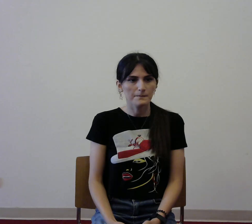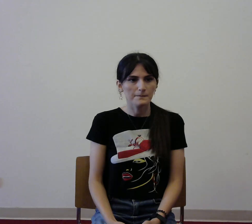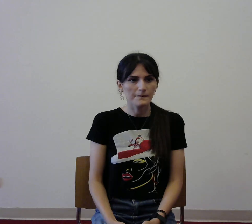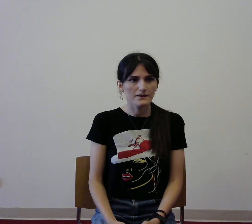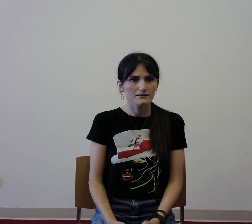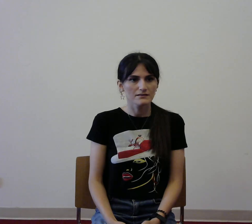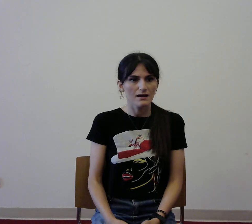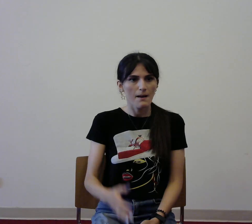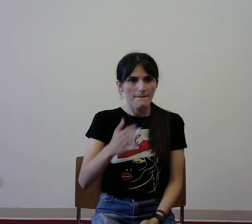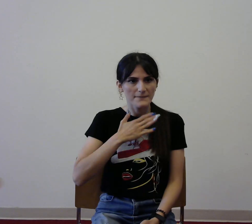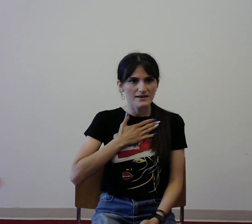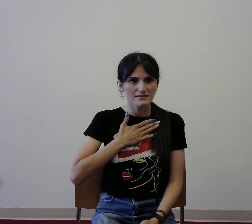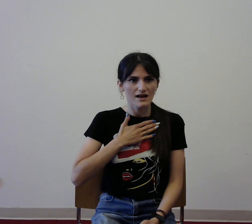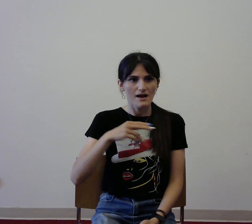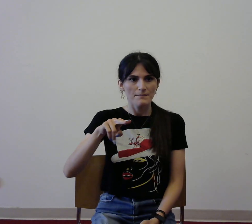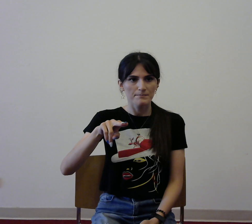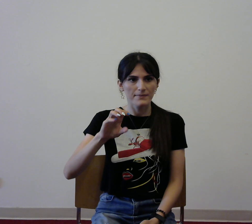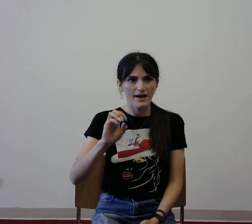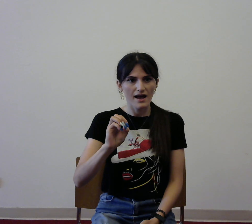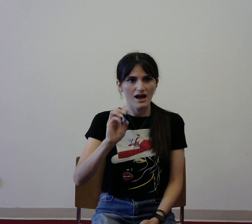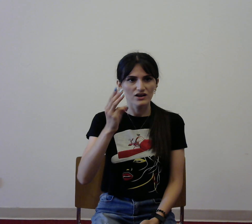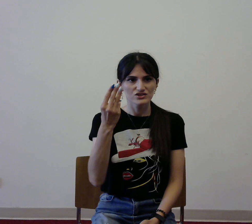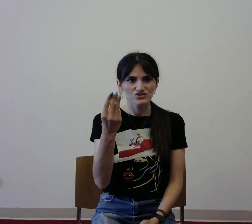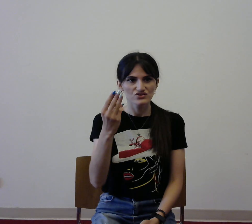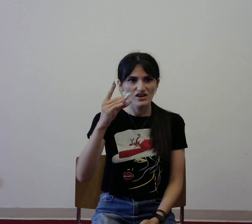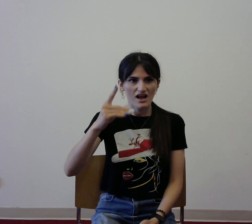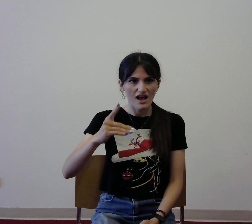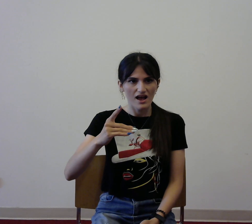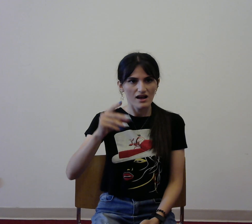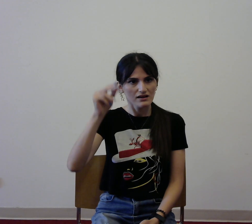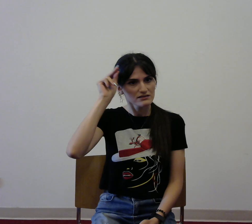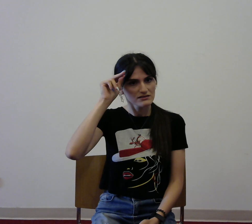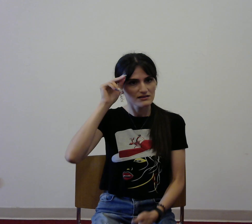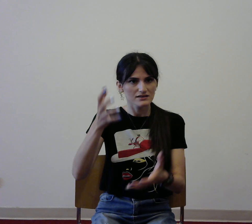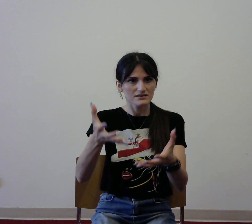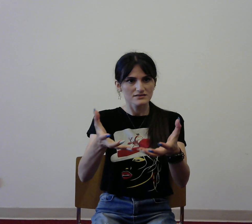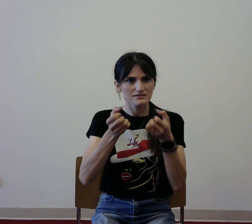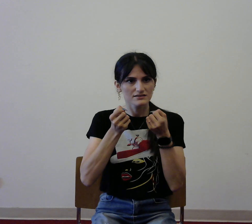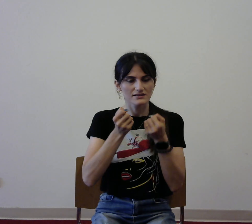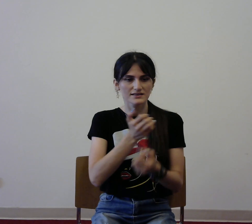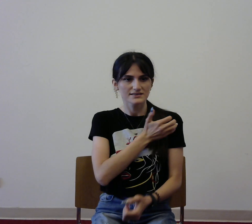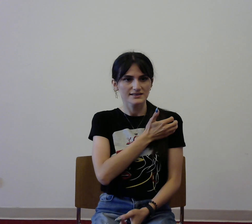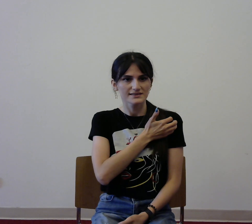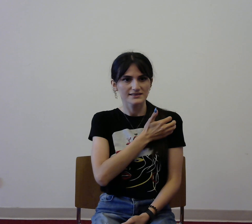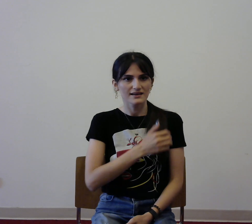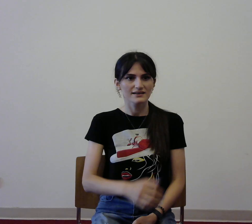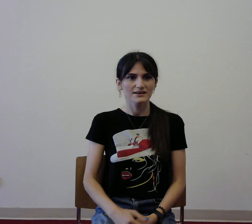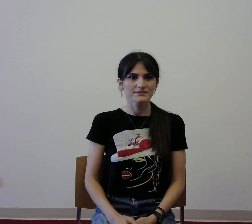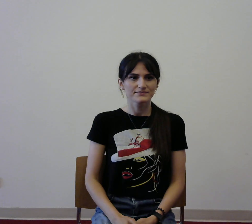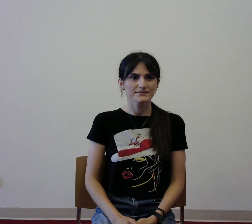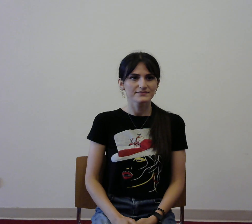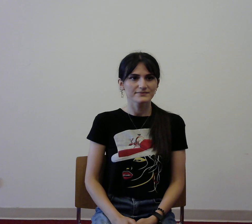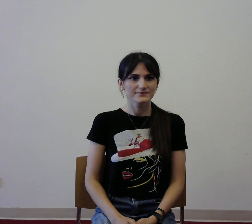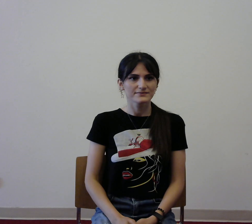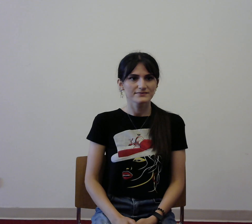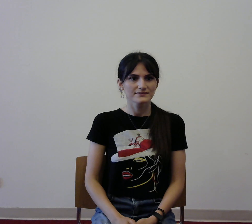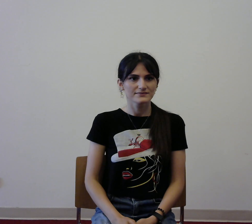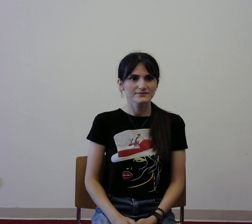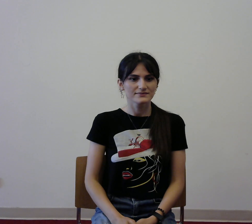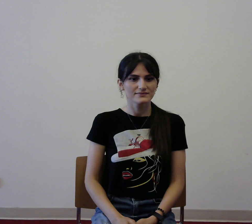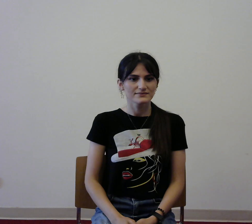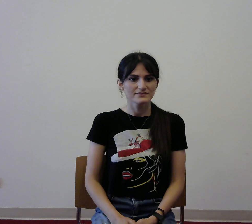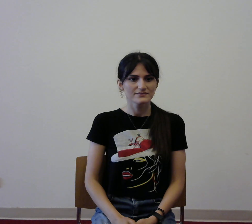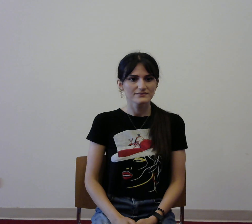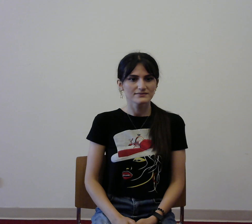Mən peşə təhsili almaq istəyirəm